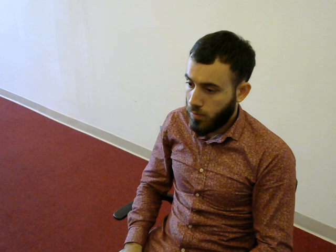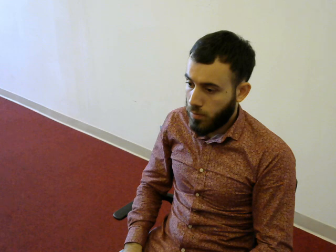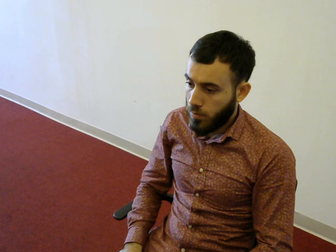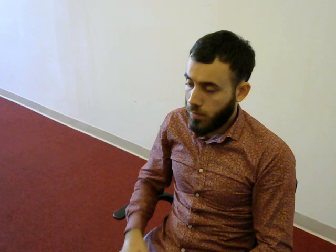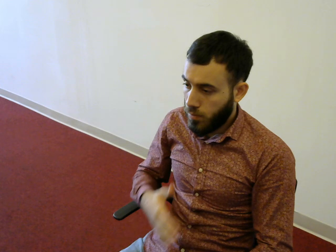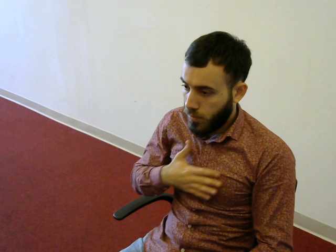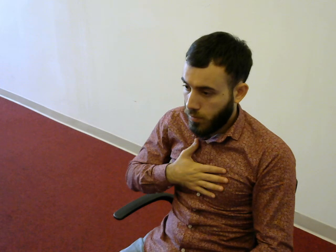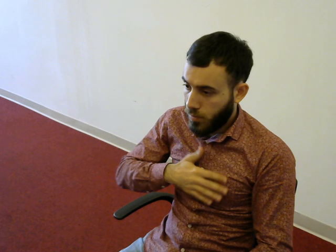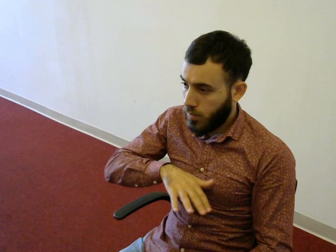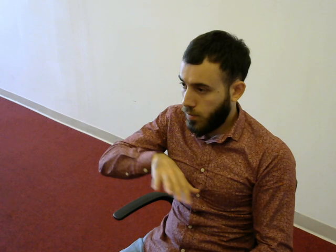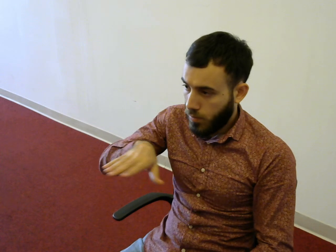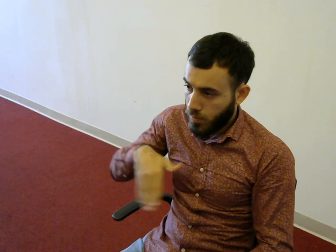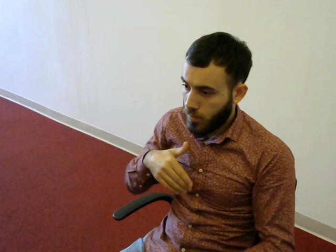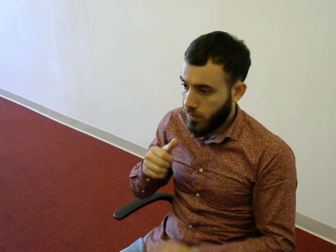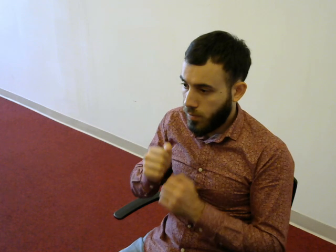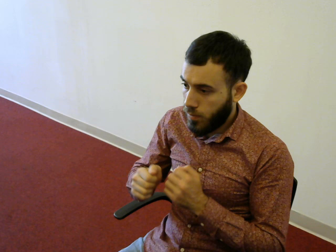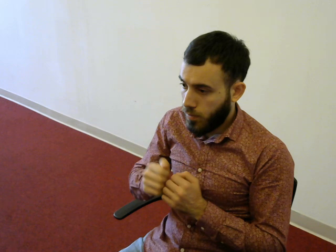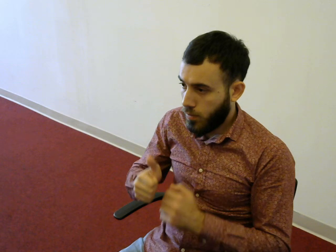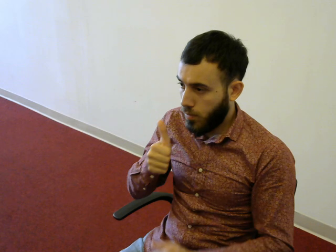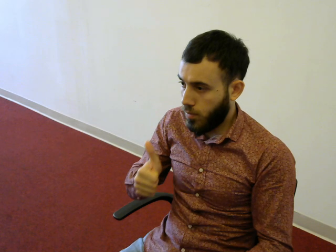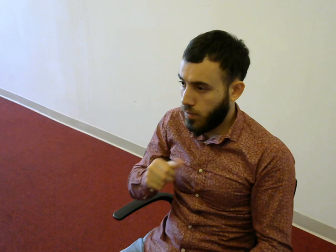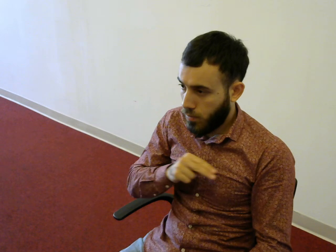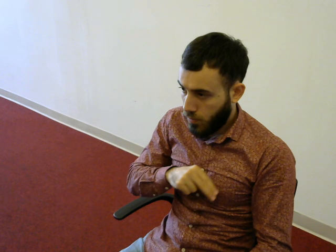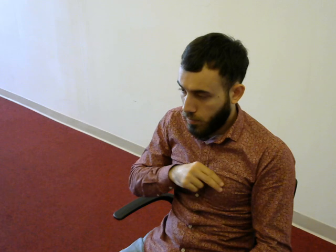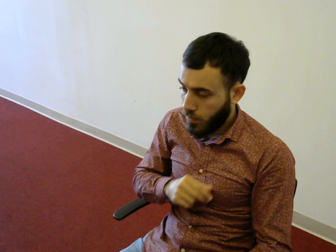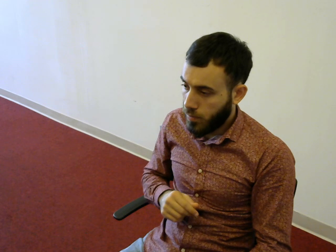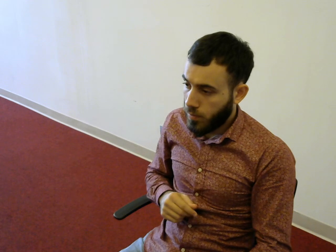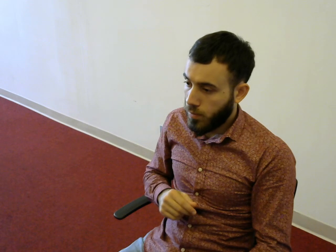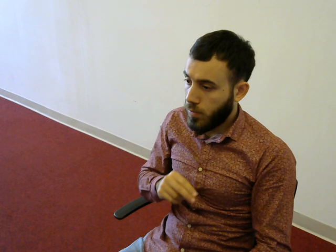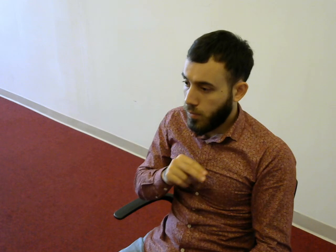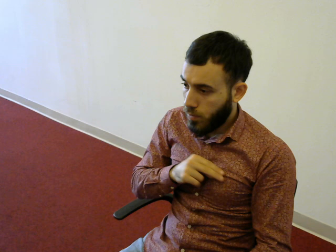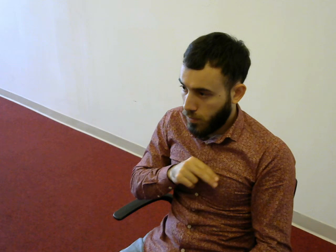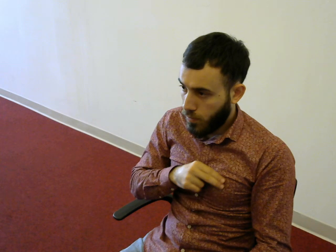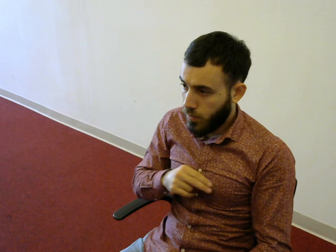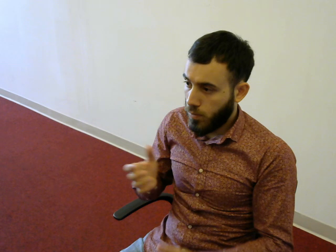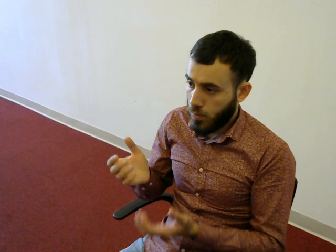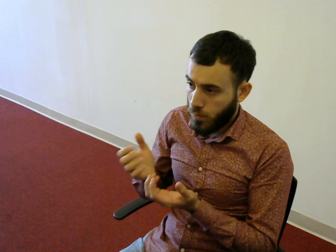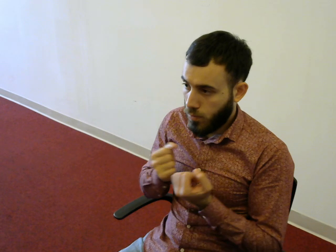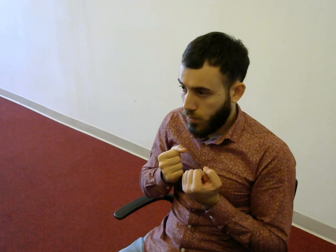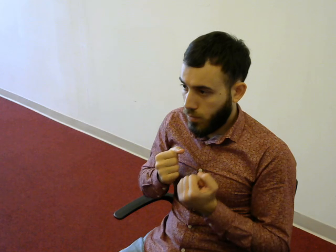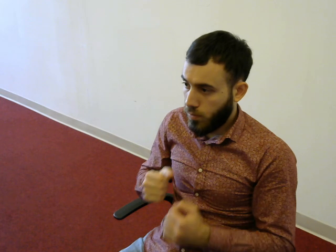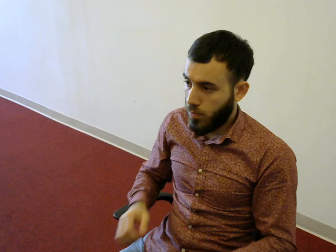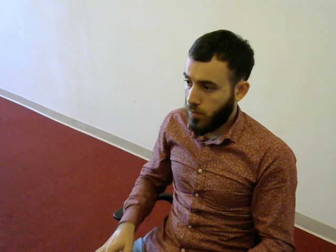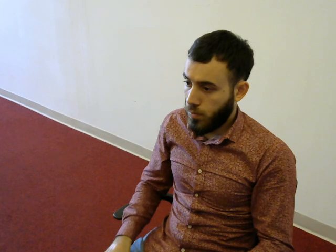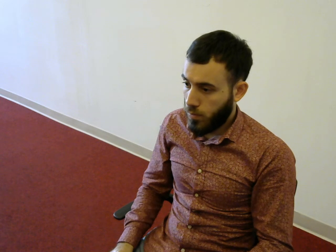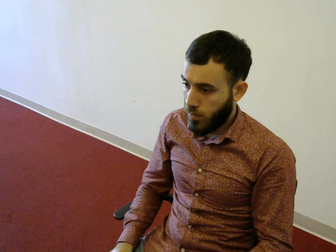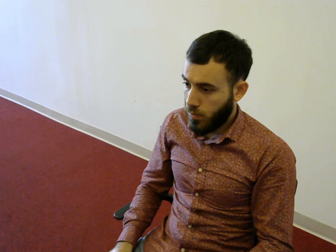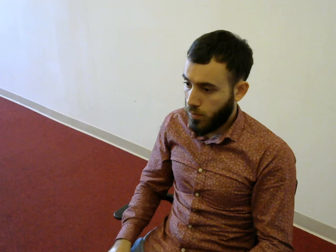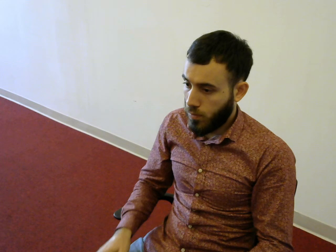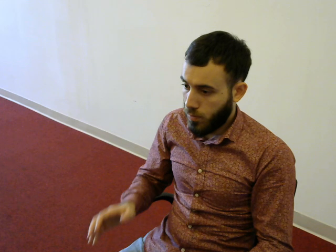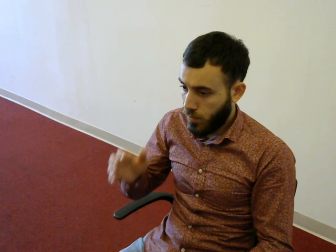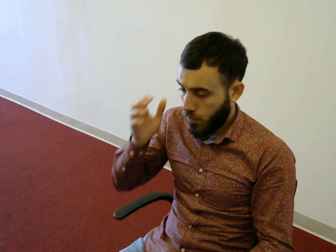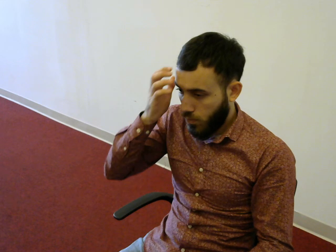Biz həmişə yaxşı işçiləri işə götürürük